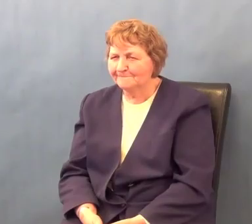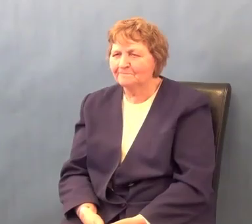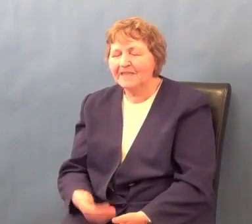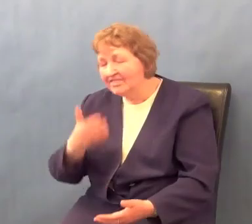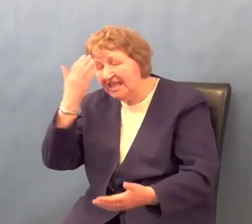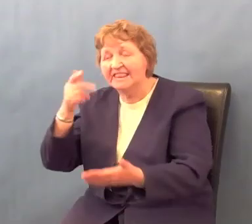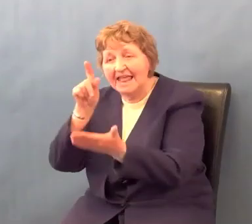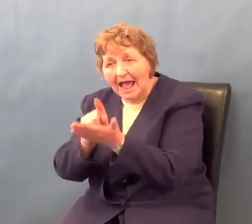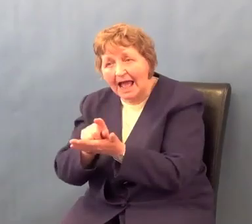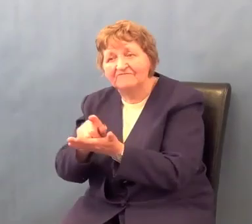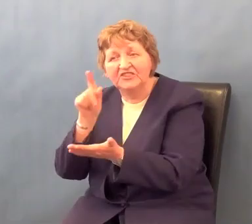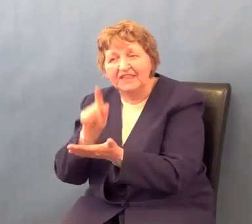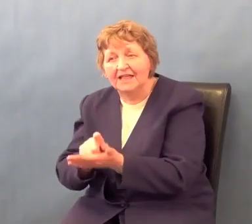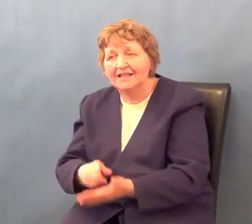Nie wiem, czy trafi czy nie.